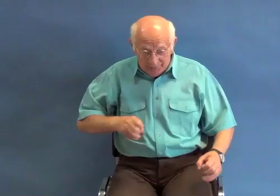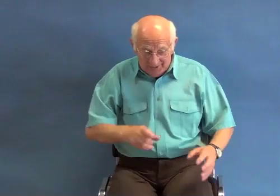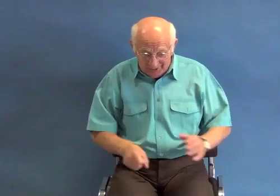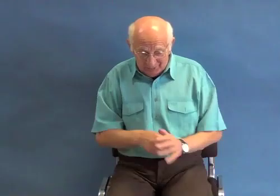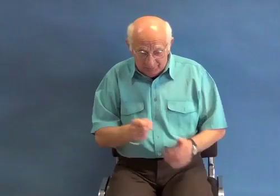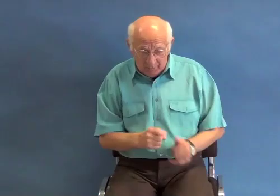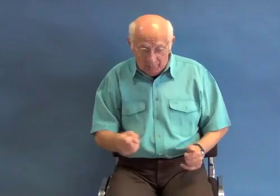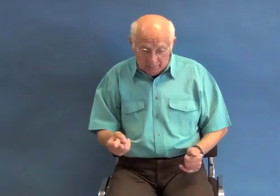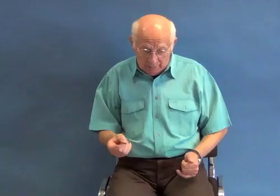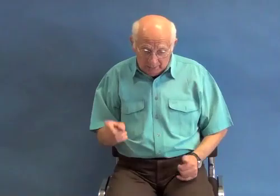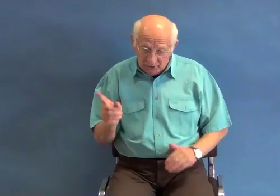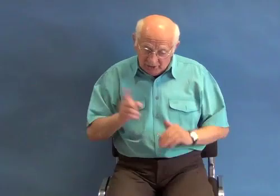Biegnie do samochodu.